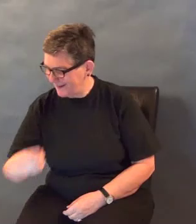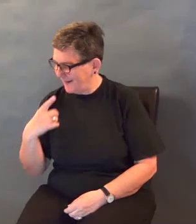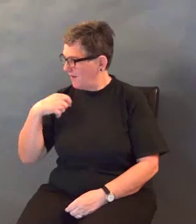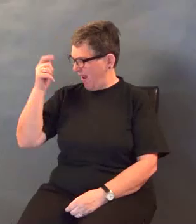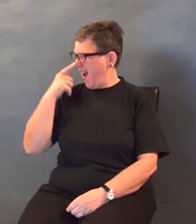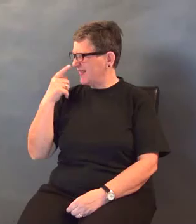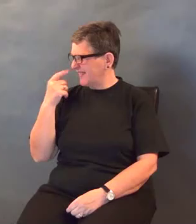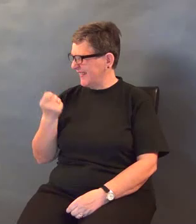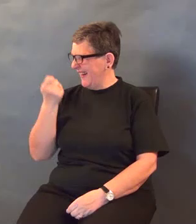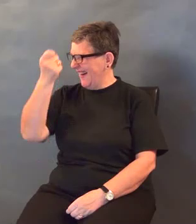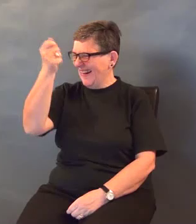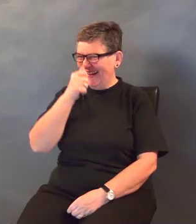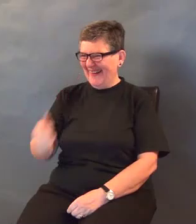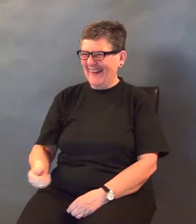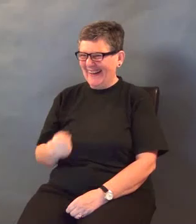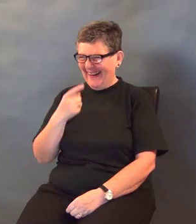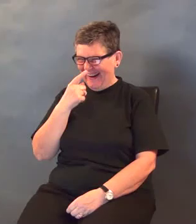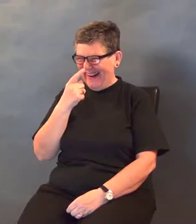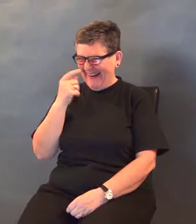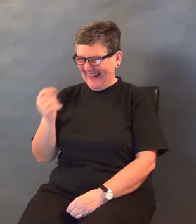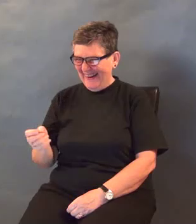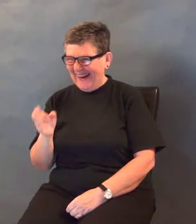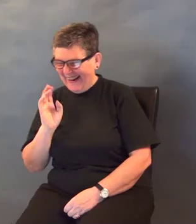Wyjeżdżam do Olsztyna, nie mogę.